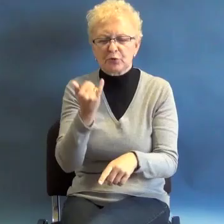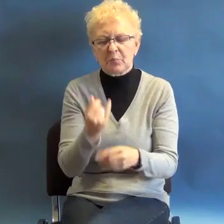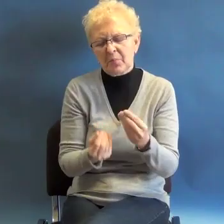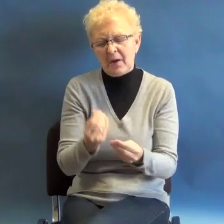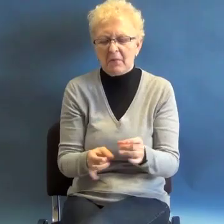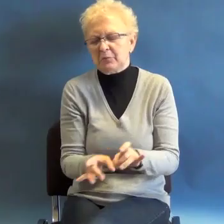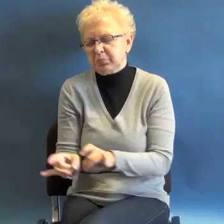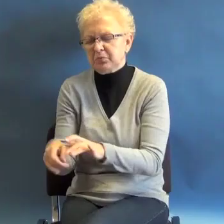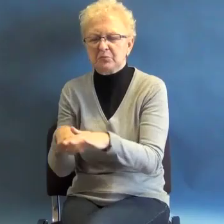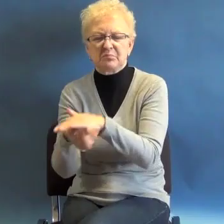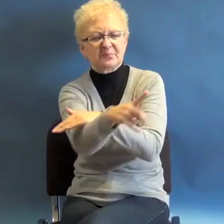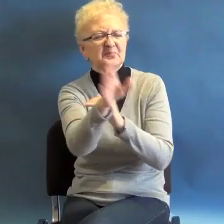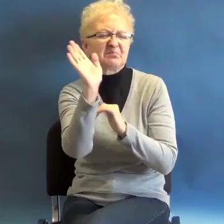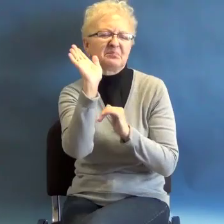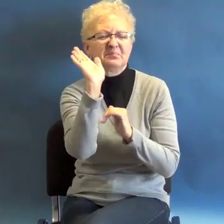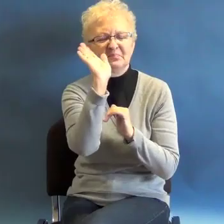Chłopiec pobiegł, uciekł.